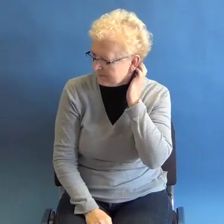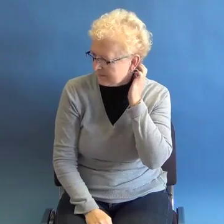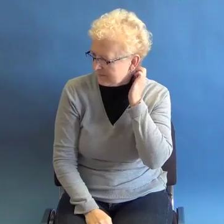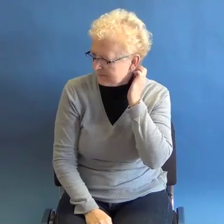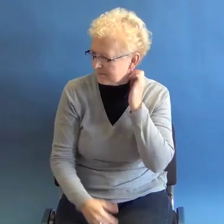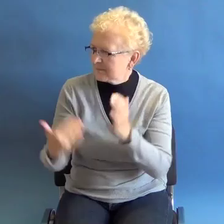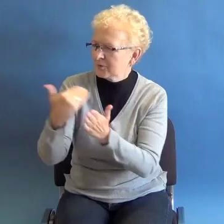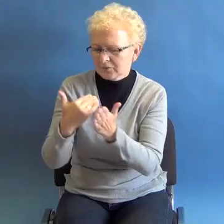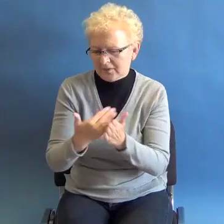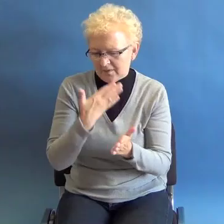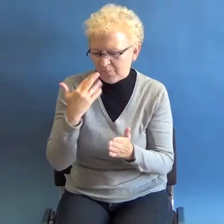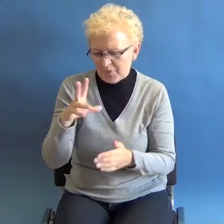Nie ma o tym w przepisach BHP